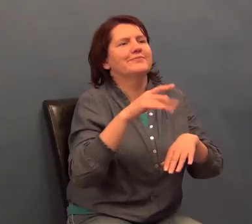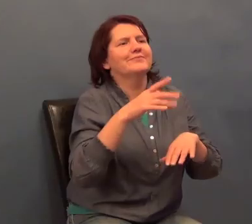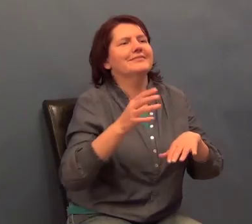Tak.